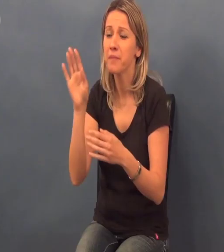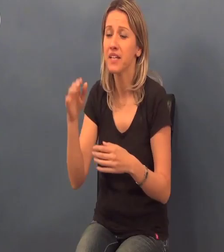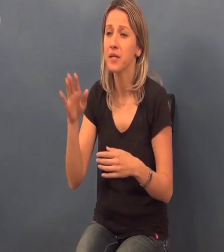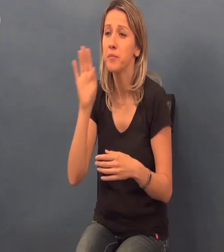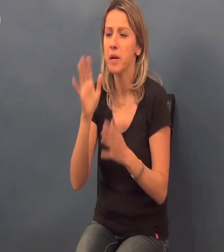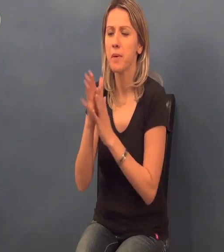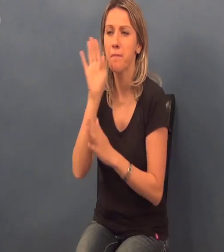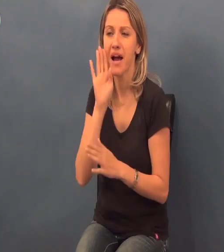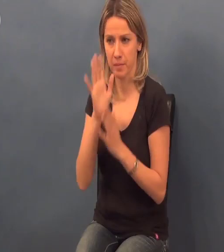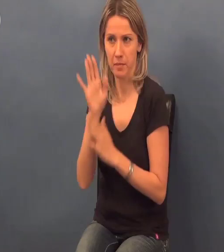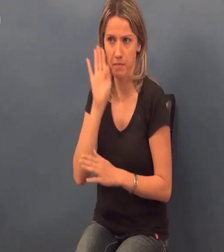Ja tak migam 'bajka'.